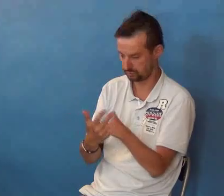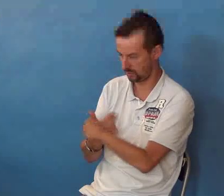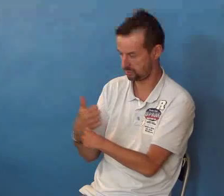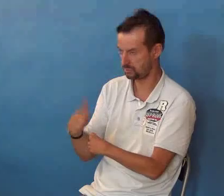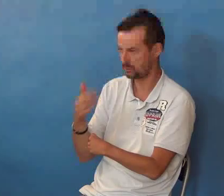Nie ma go.